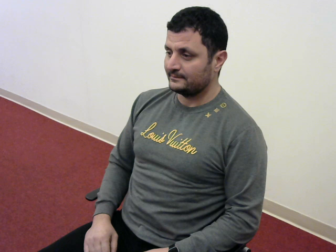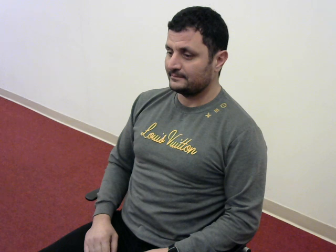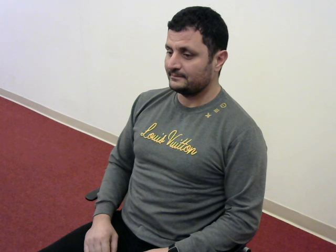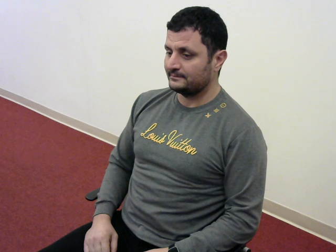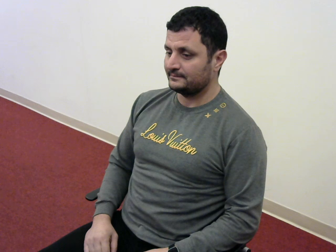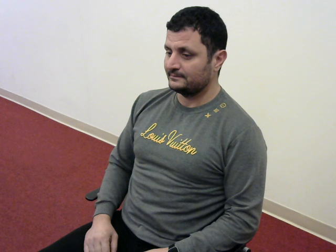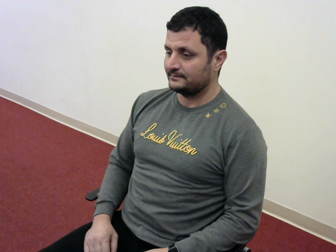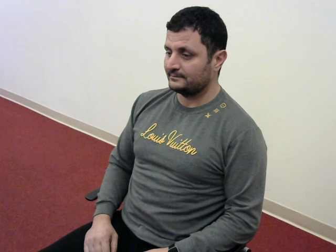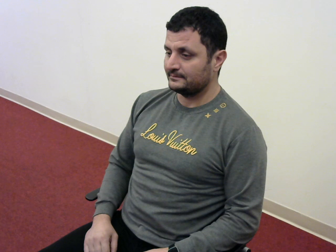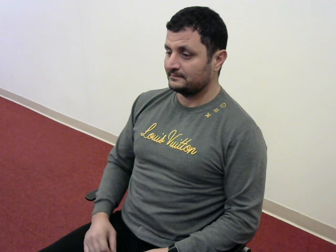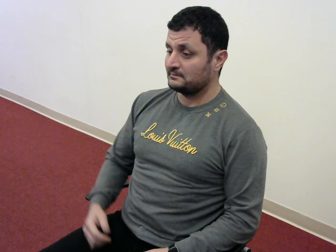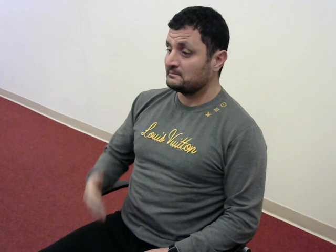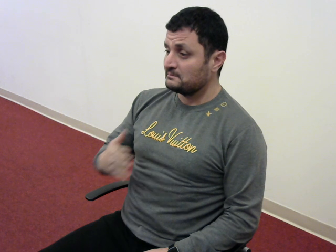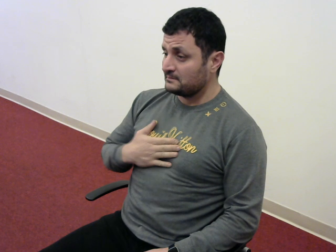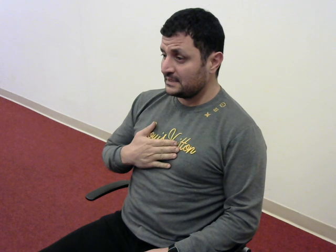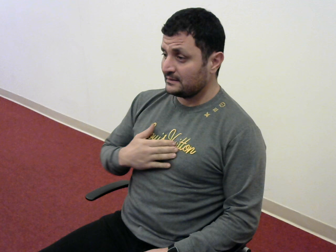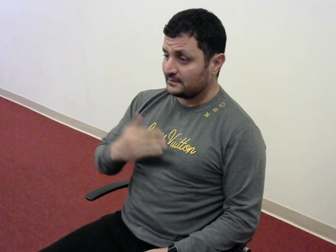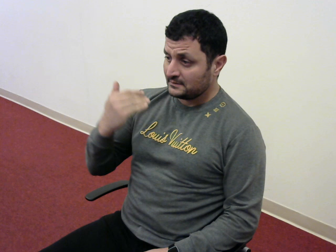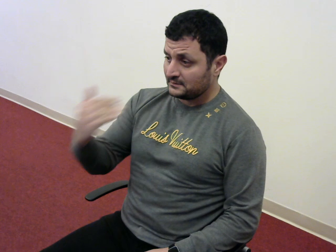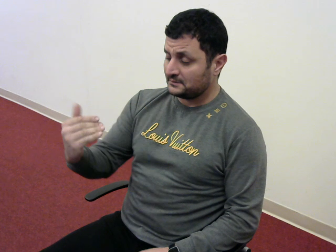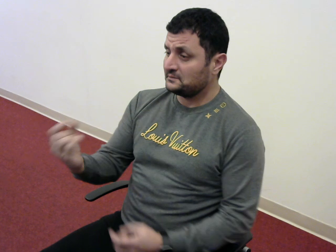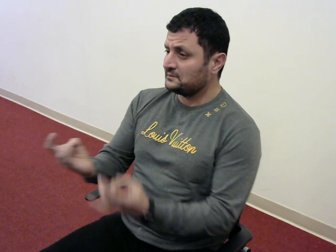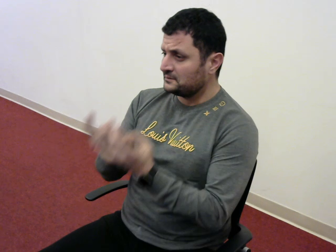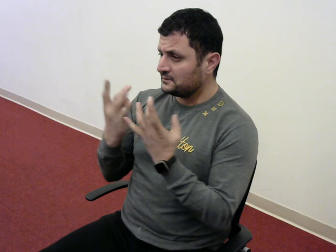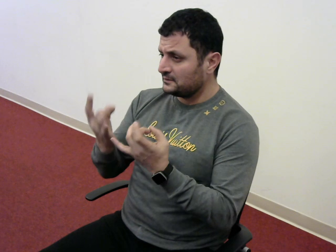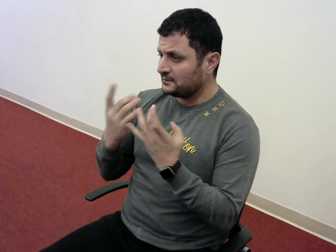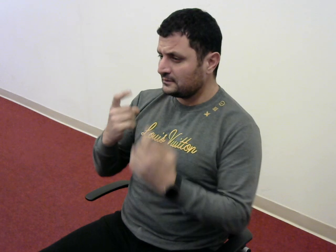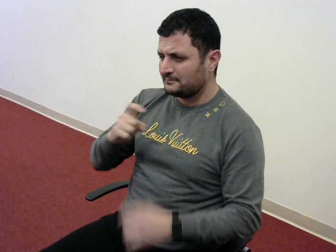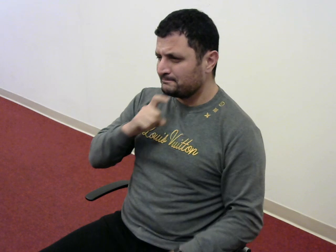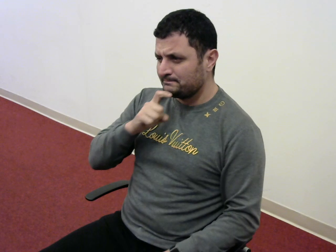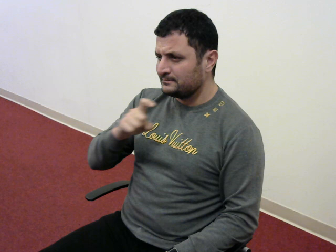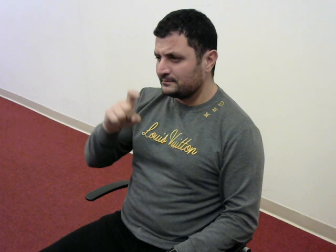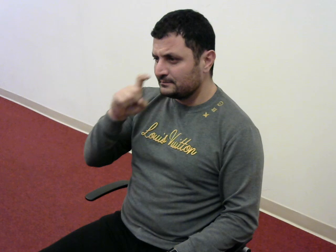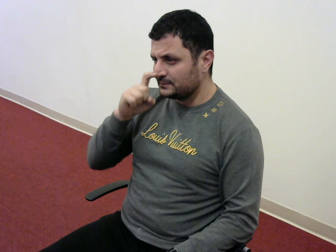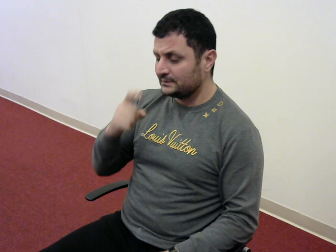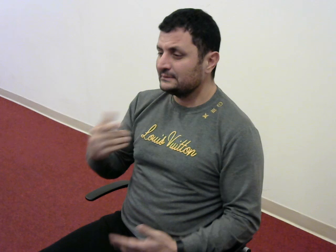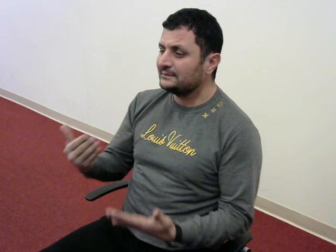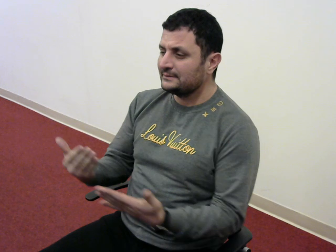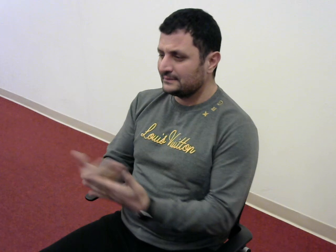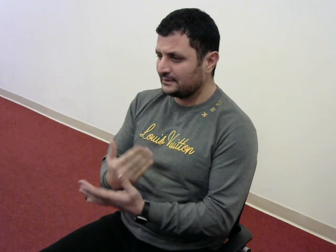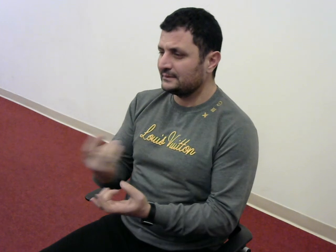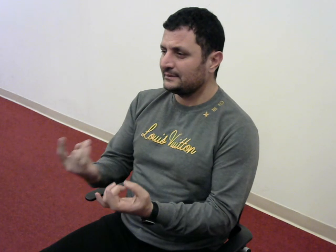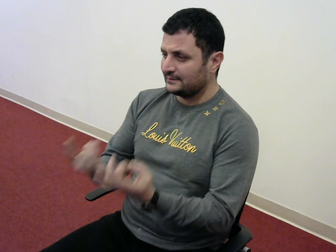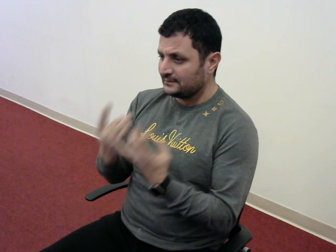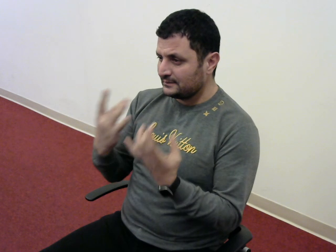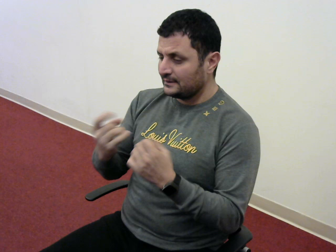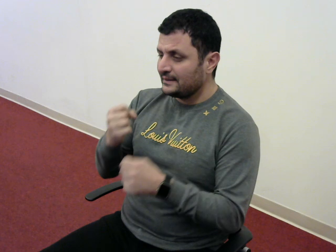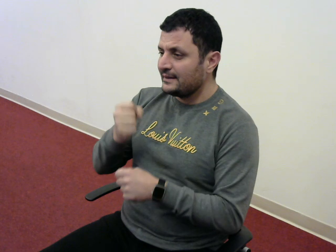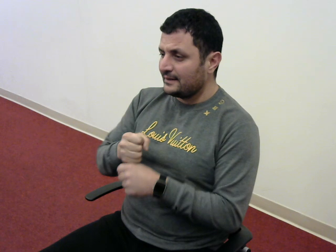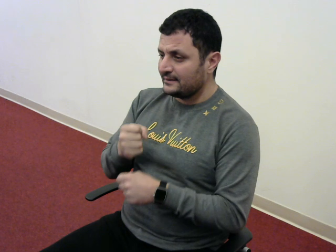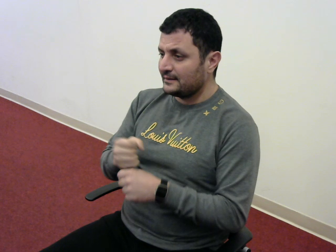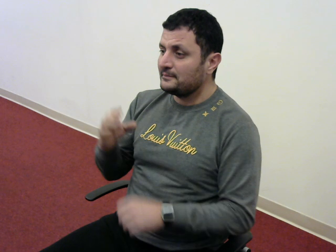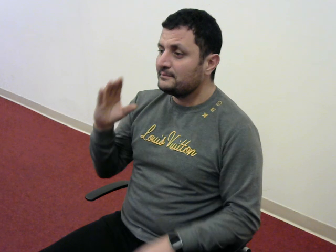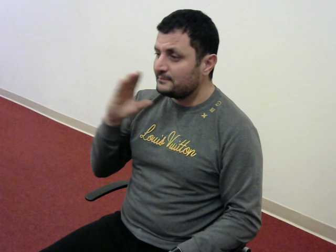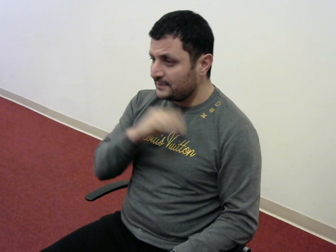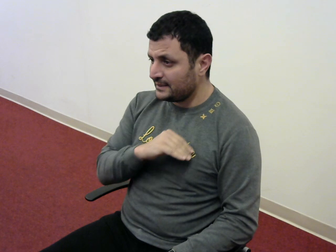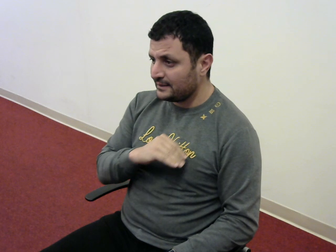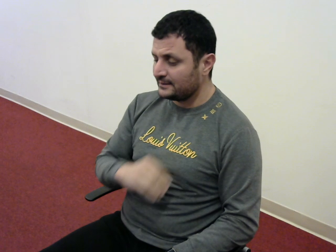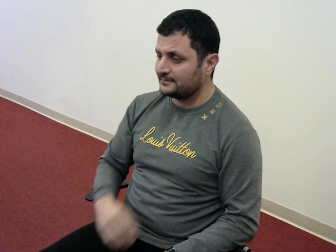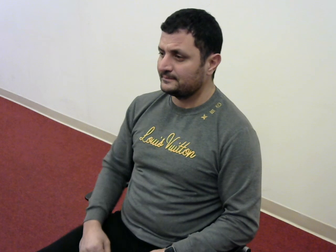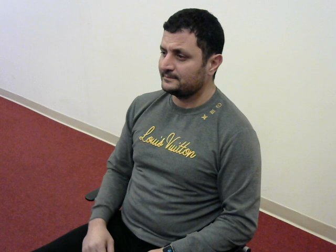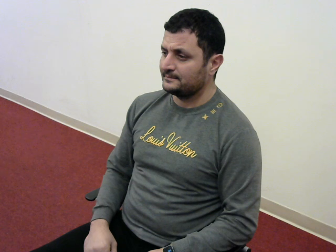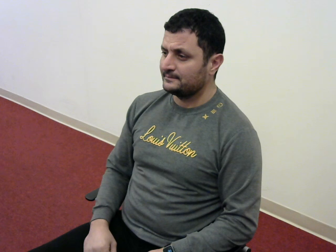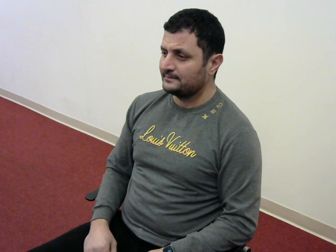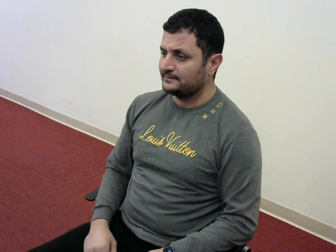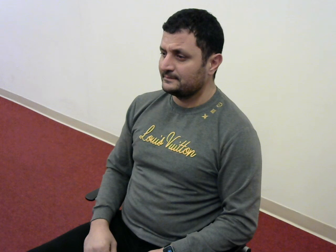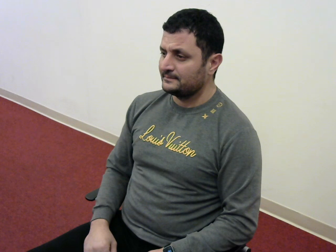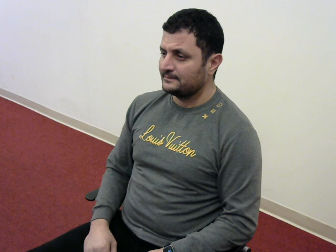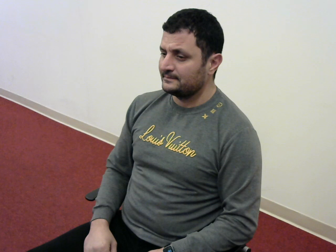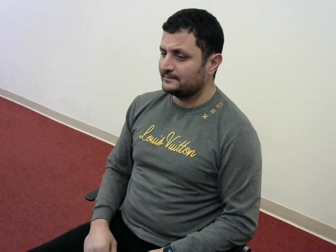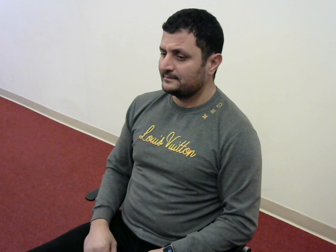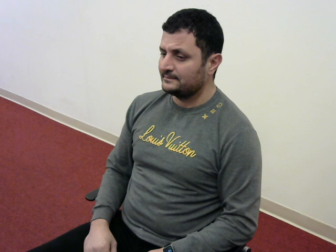Mən sizin dediklərinizi başa düşmədim, yenidən izah edə bilərsinizmi?